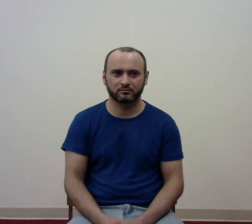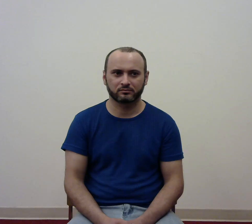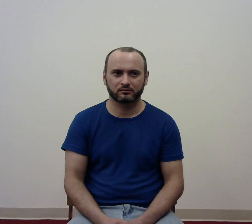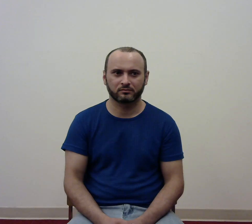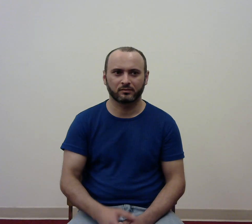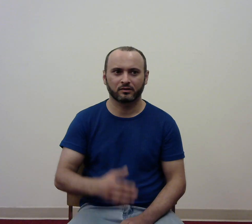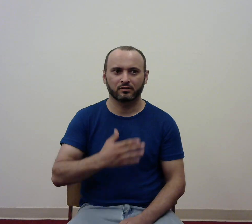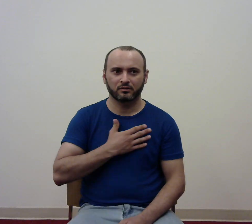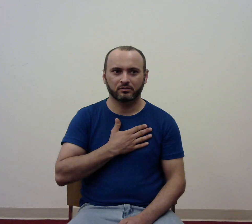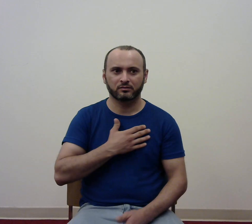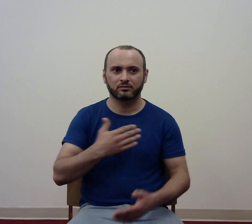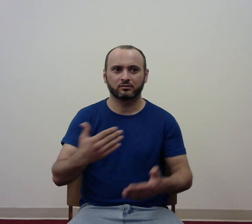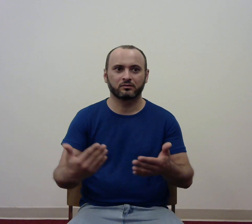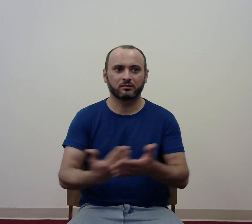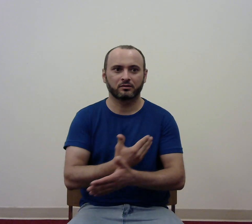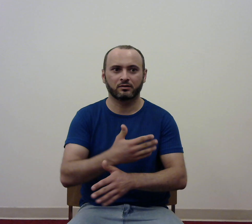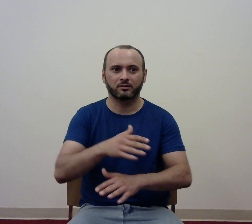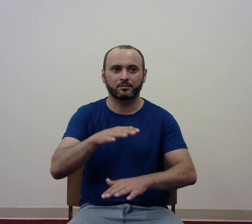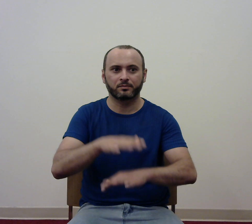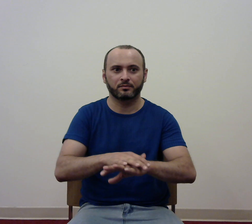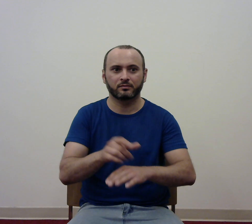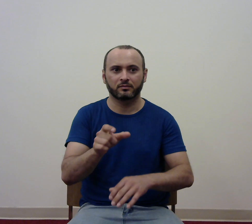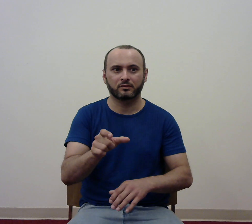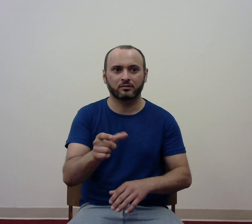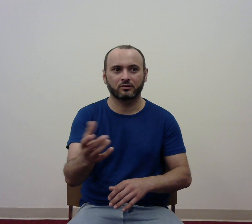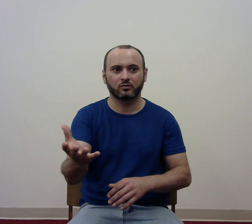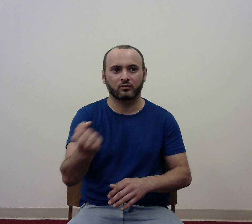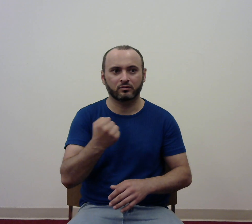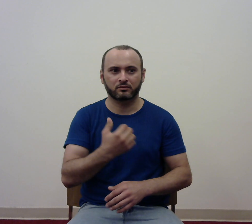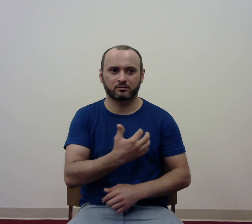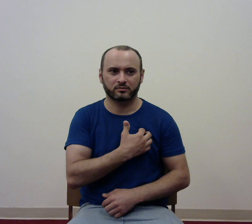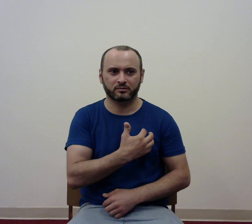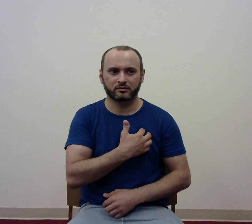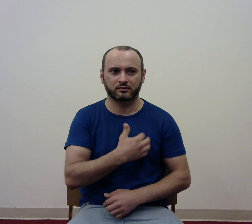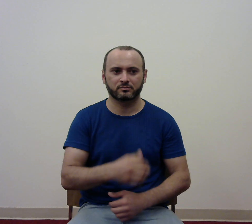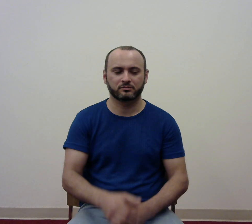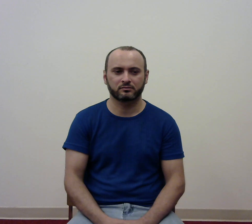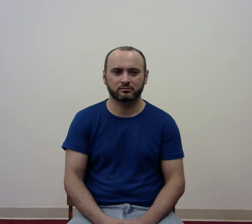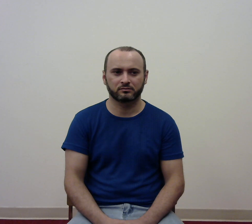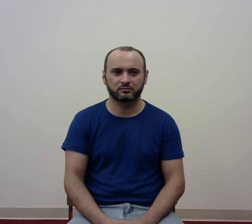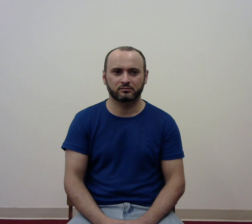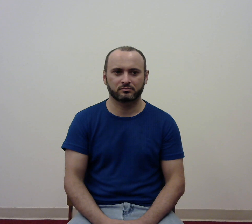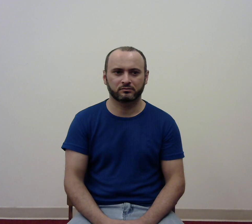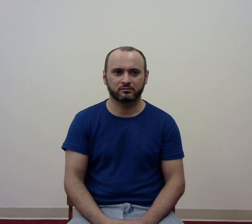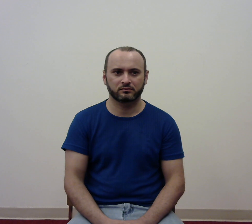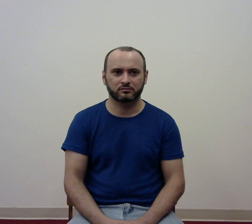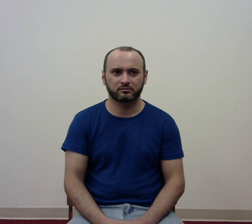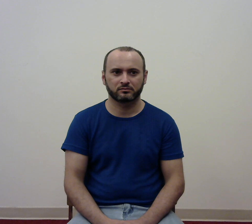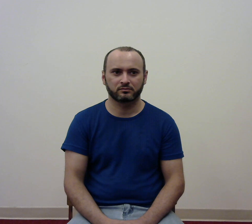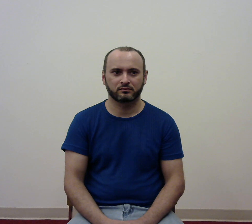Mən yeni bank kartı götürmək istəyirəm